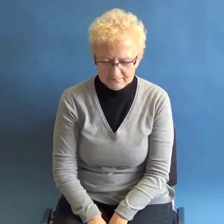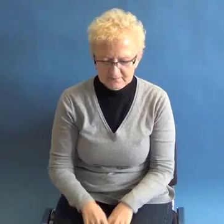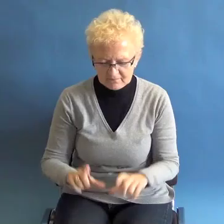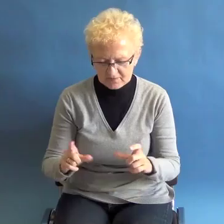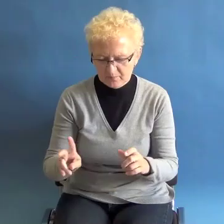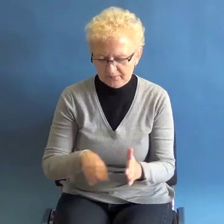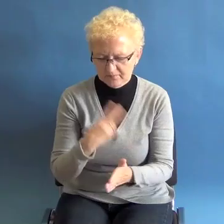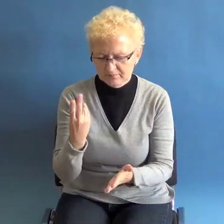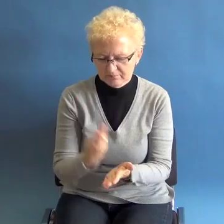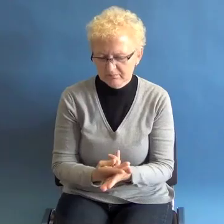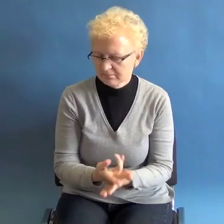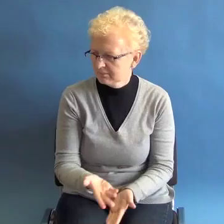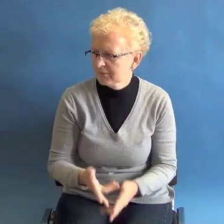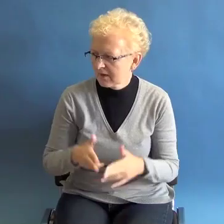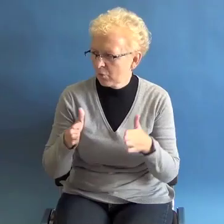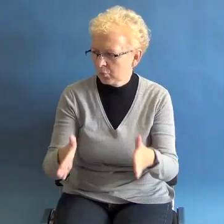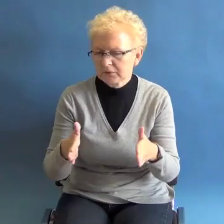Ktoś przewraca się na ulicy.